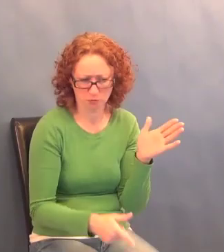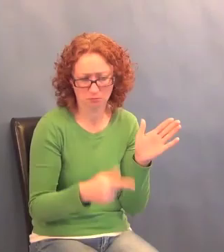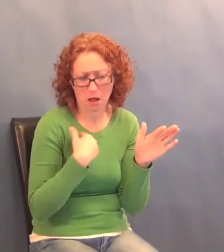Mogę.